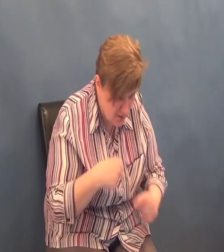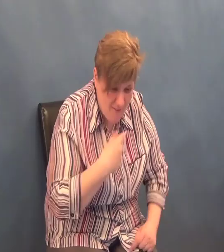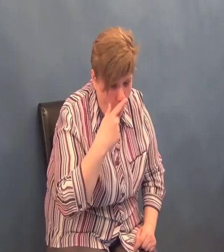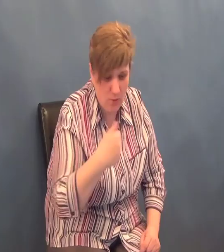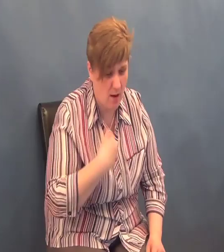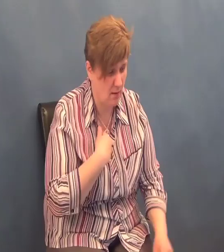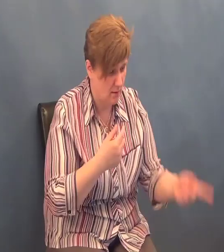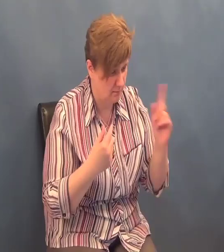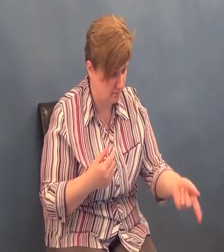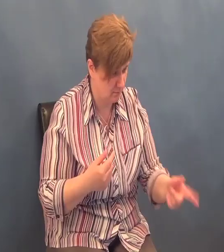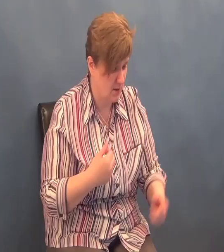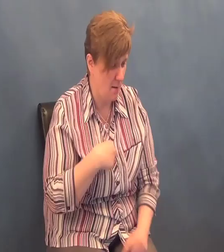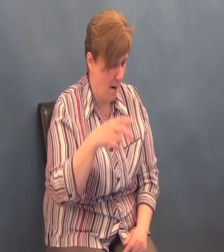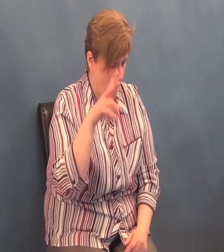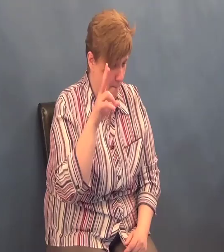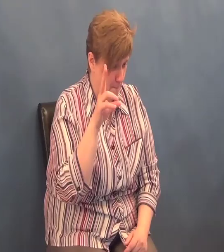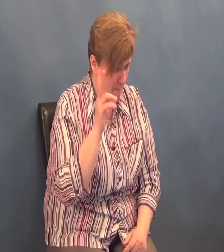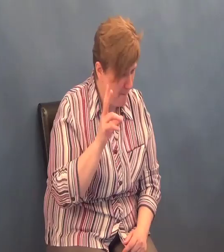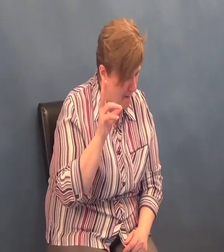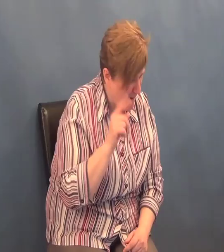Wygląda na to, że poniedziałek.